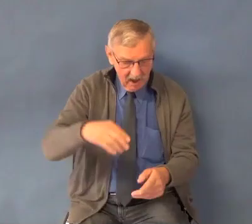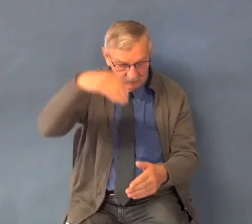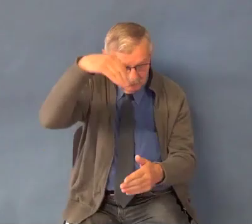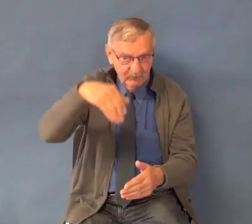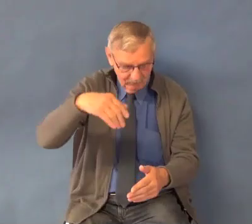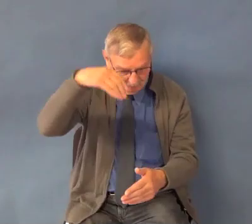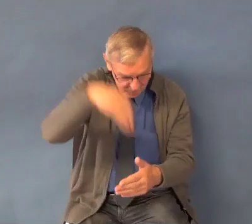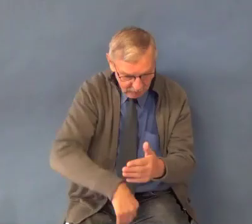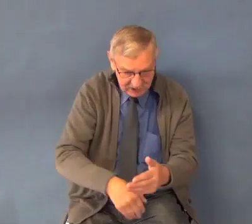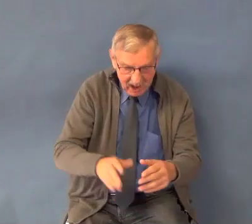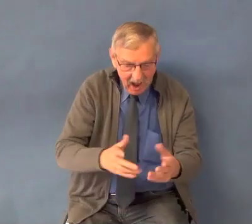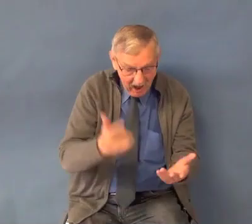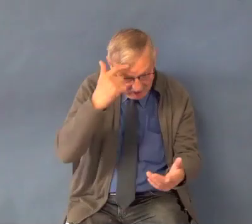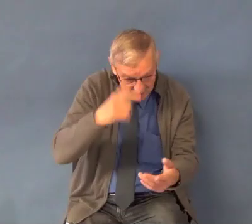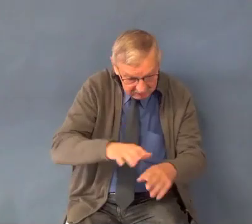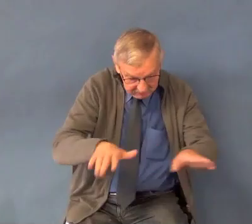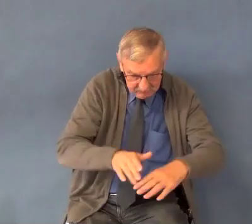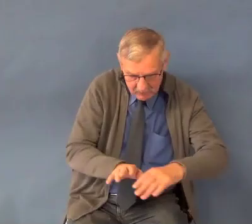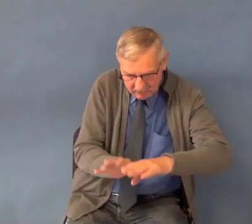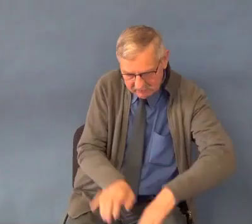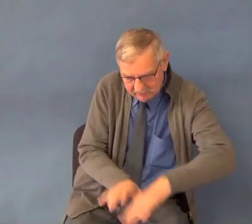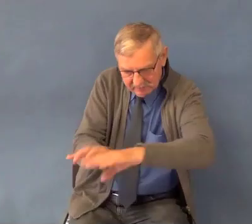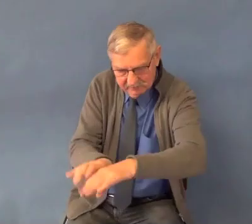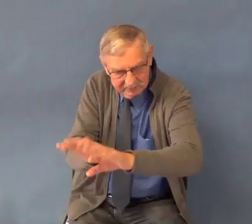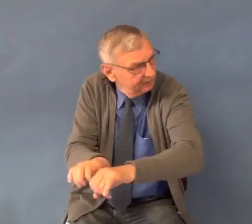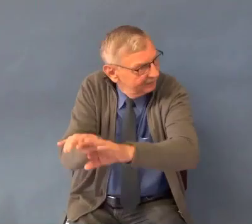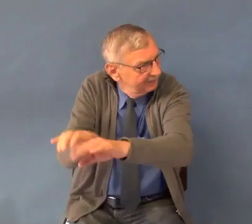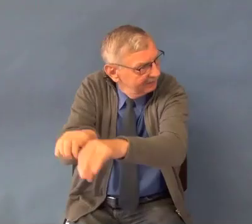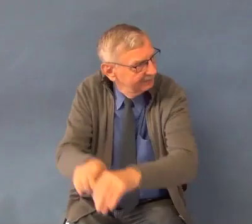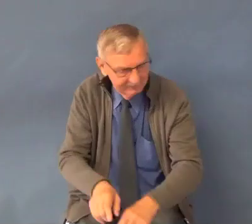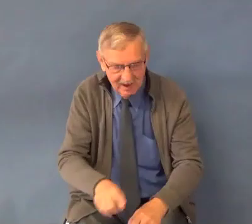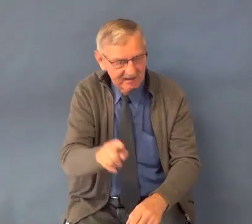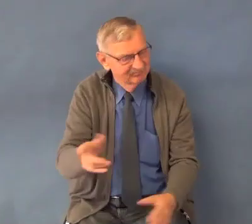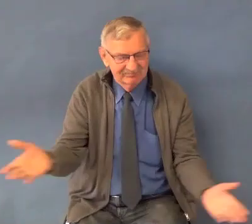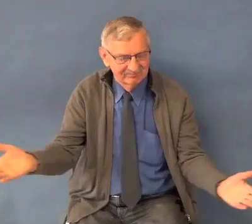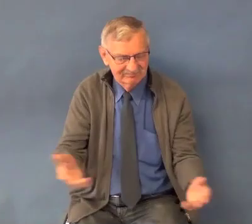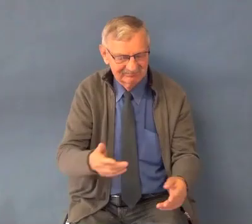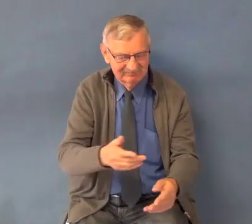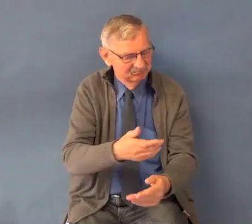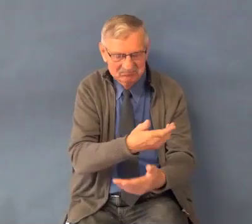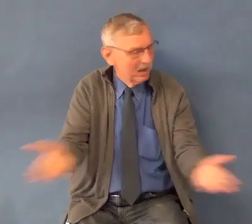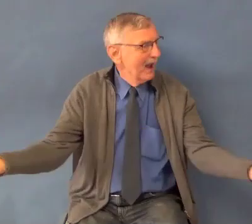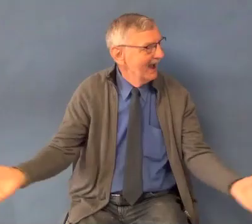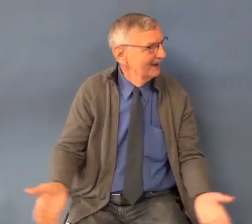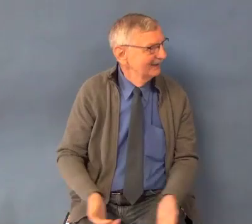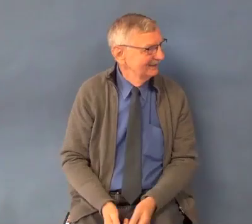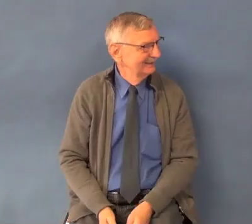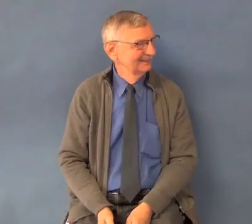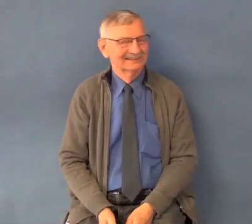Można wpaść i się utopić, nie ma się czego złapać, są fale.